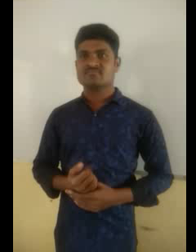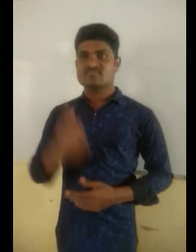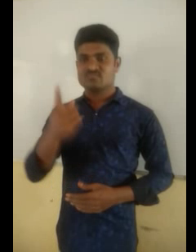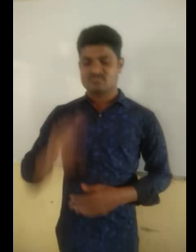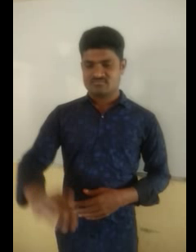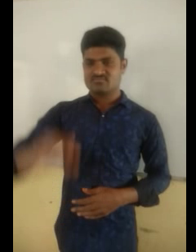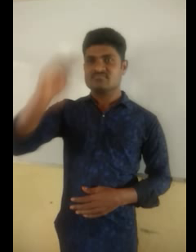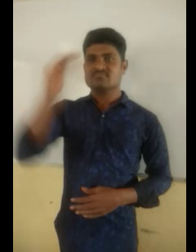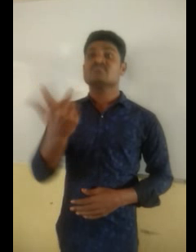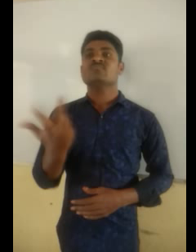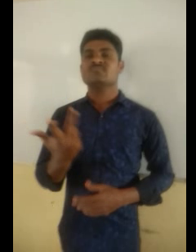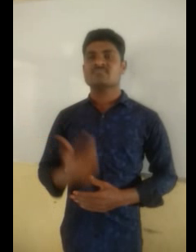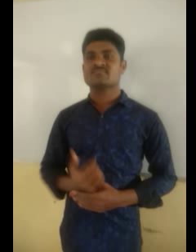what do you want to become